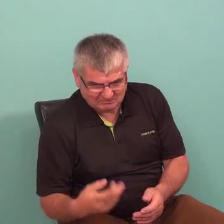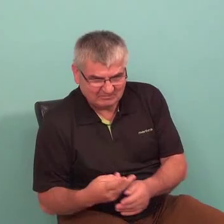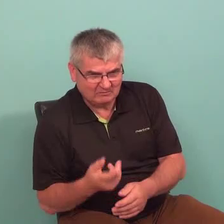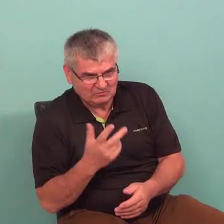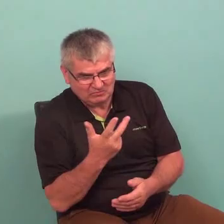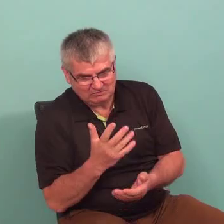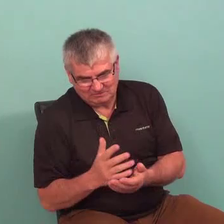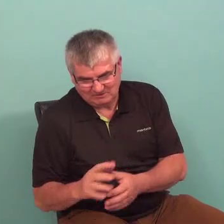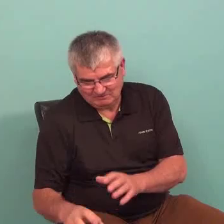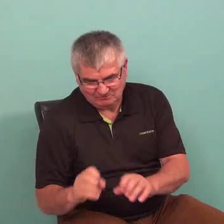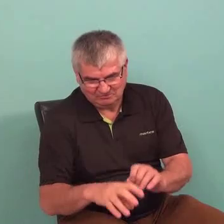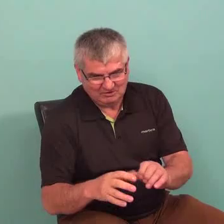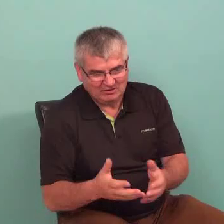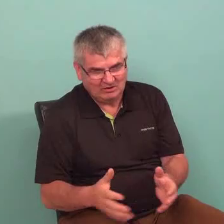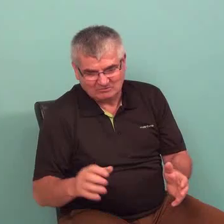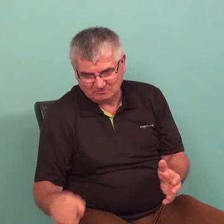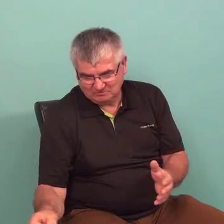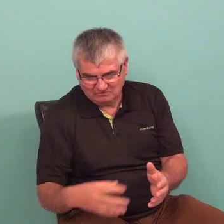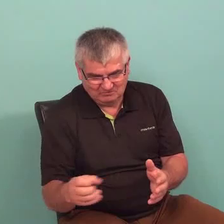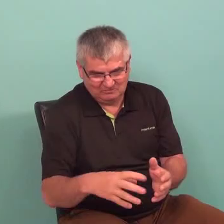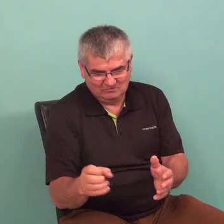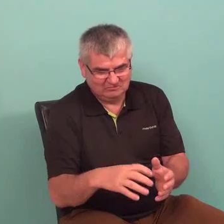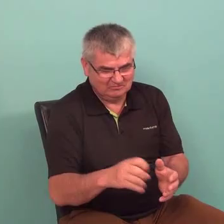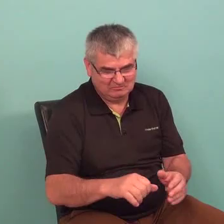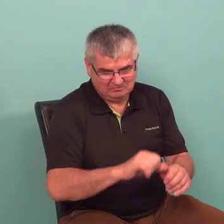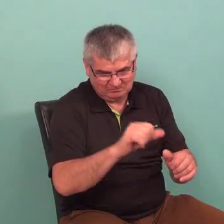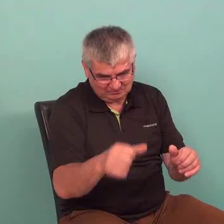Pomagają zbierać owoce i wrzucają je do kosza, napełniając go.